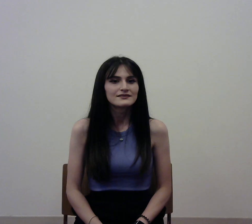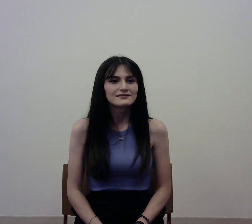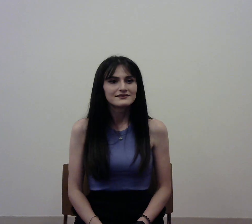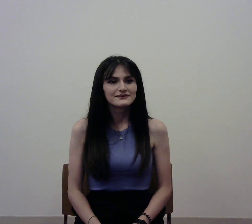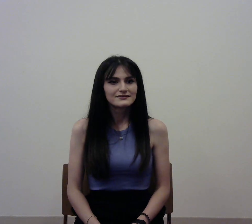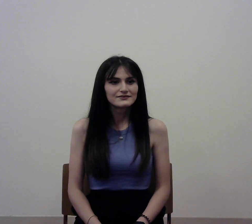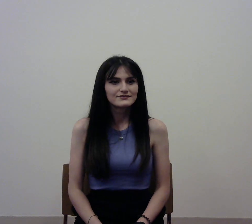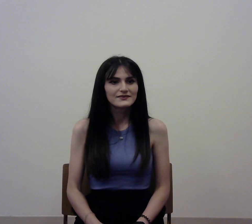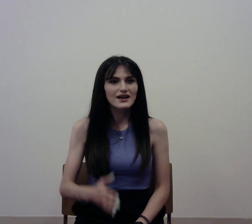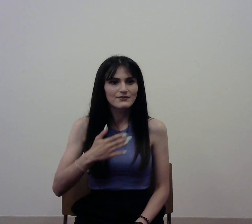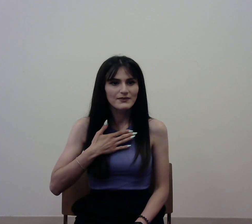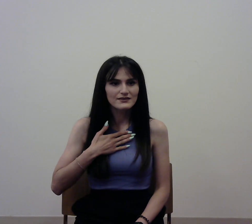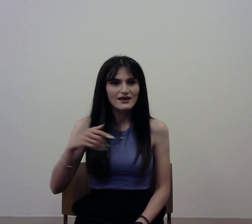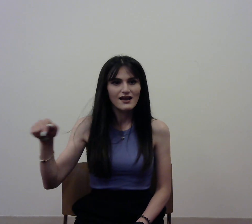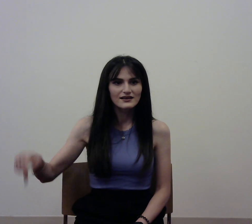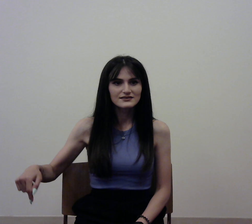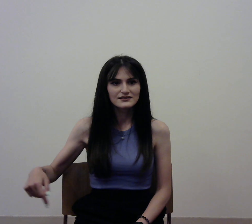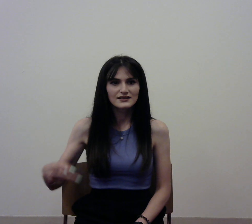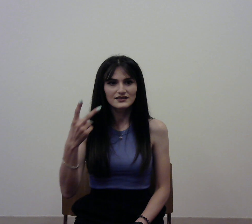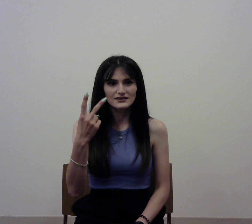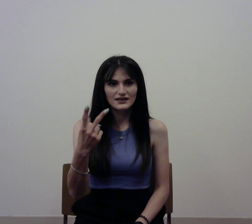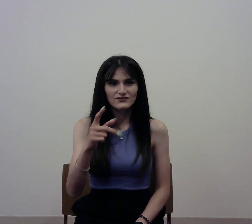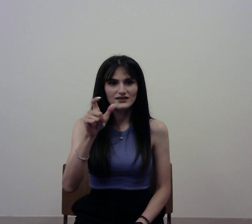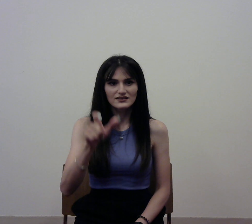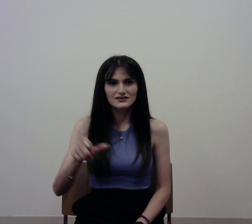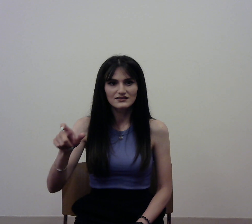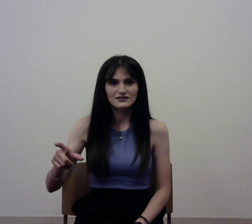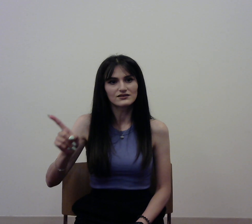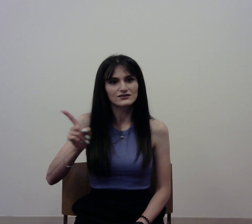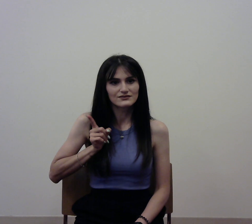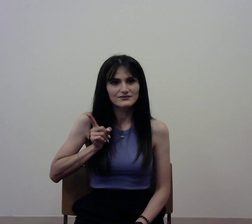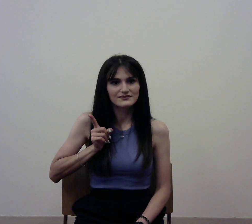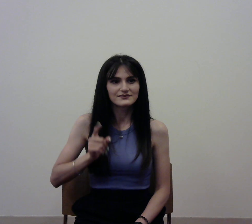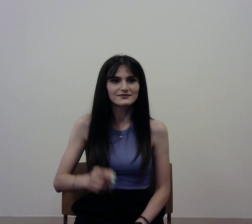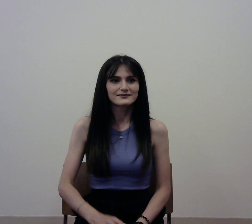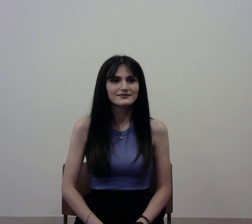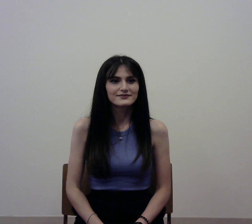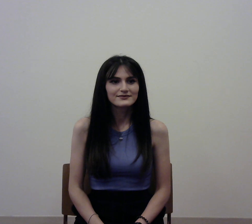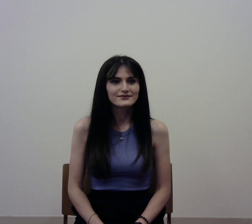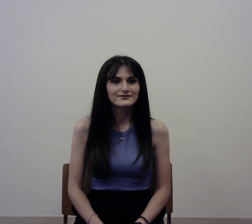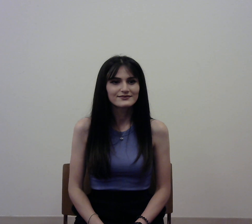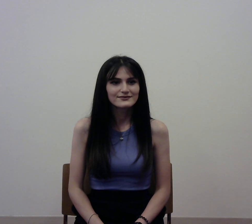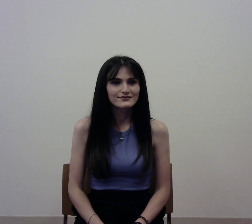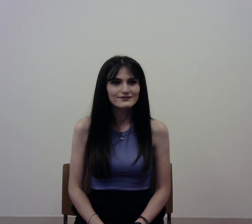Məni aşağıda 2 nəfər gözləyir